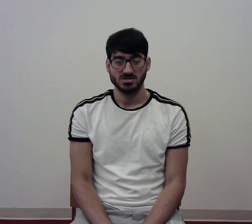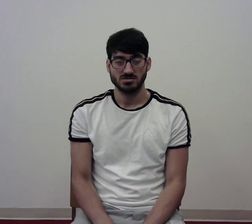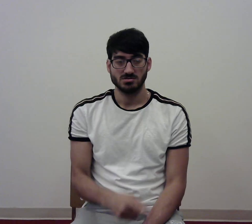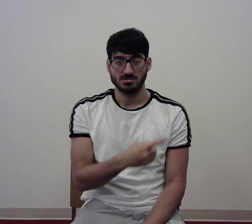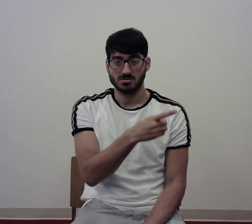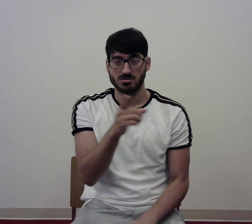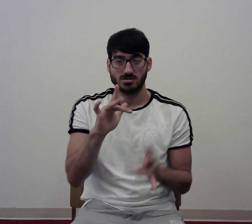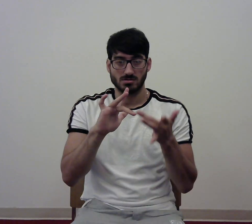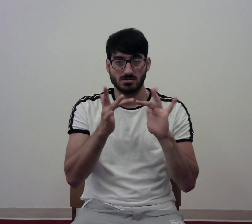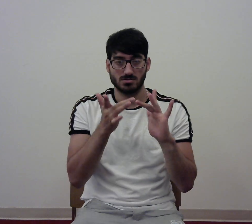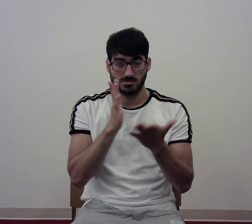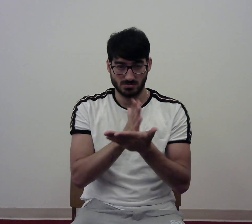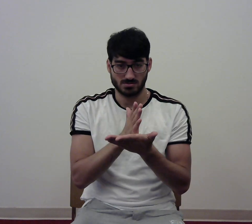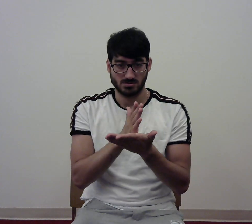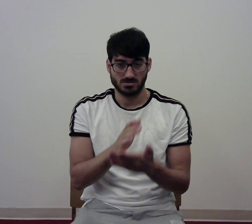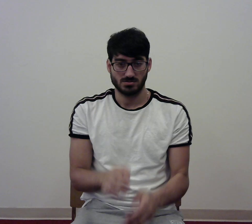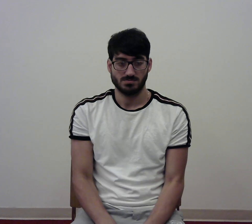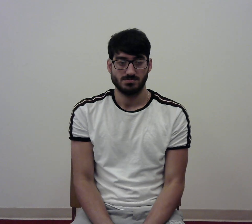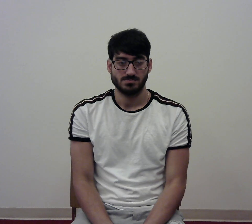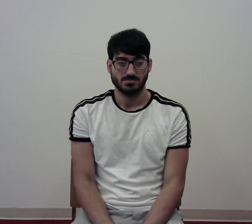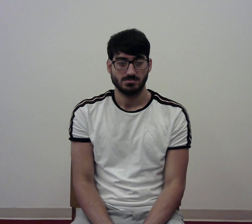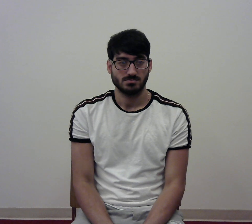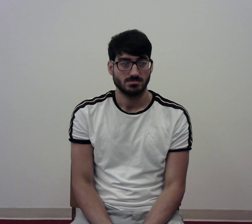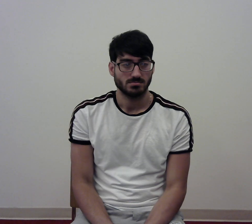Sizdə internet varmı?